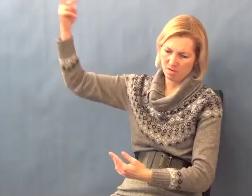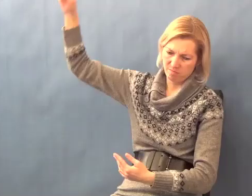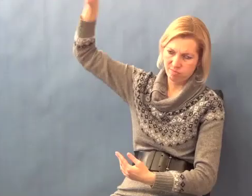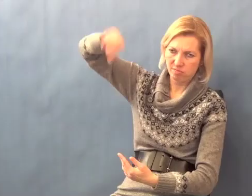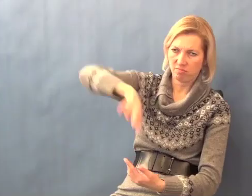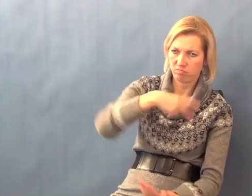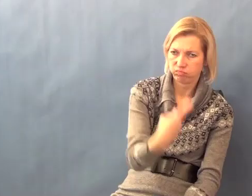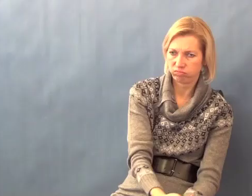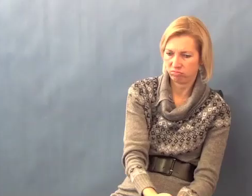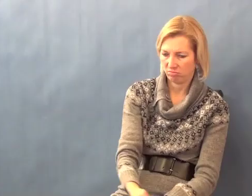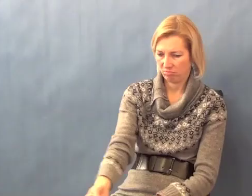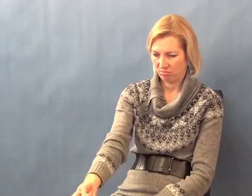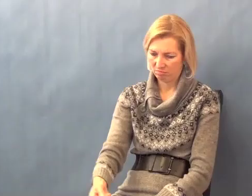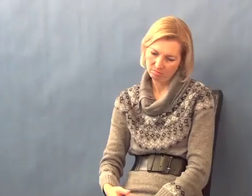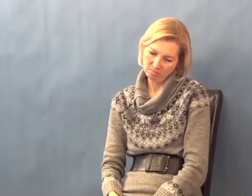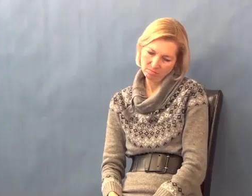Podobnie jak spadać z góry.